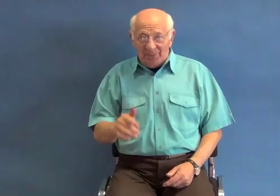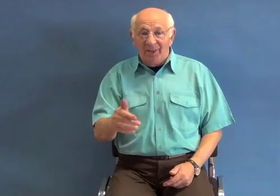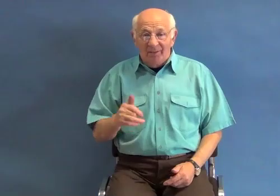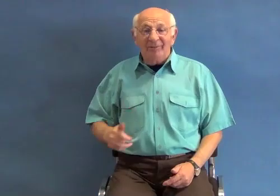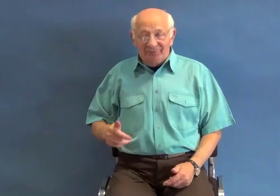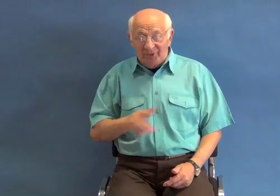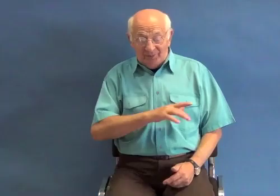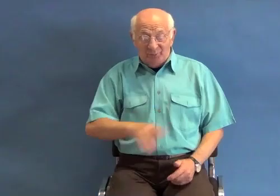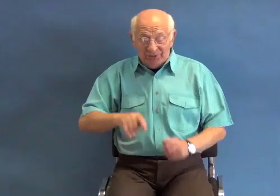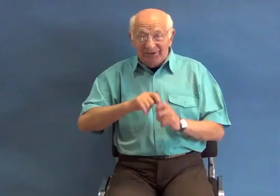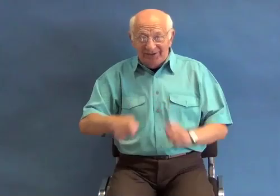Ty, ja.